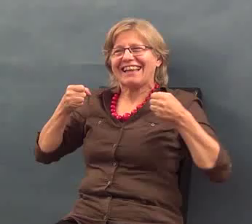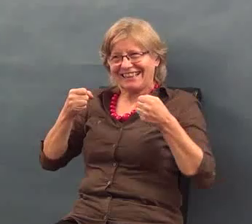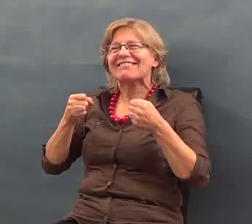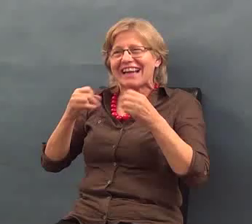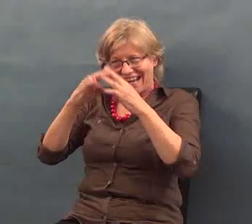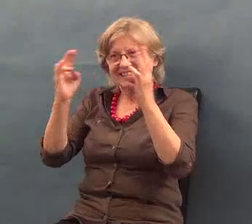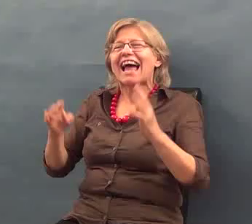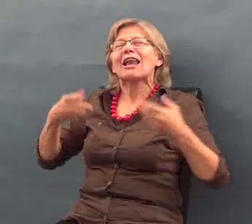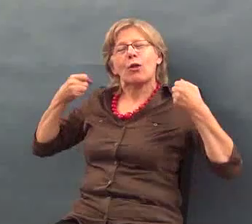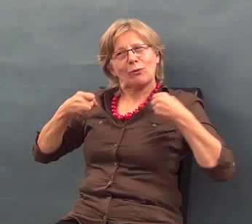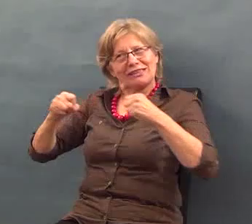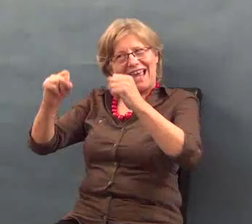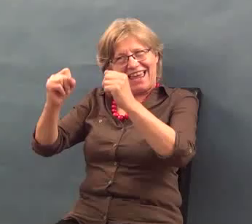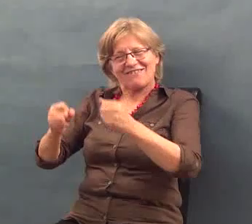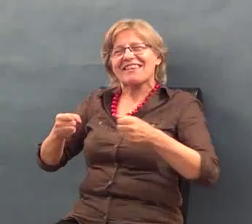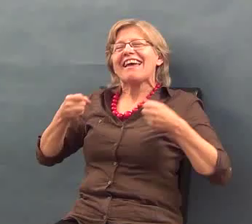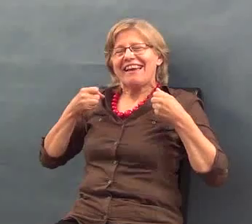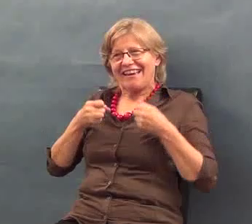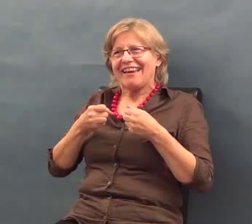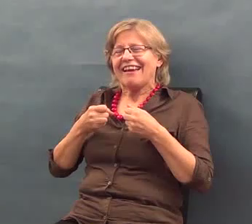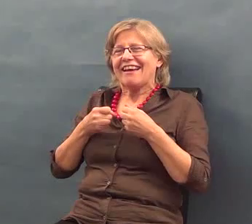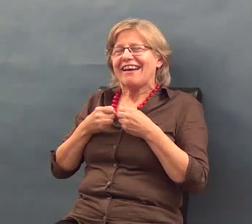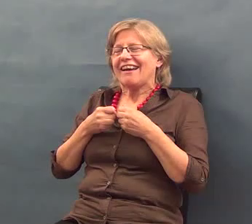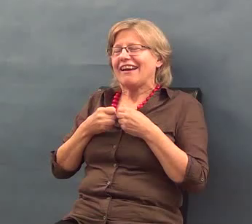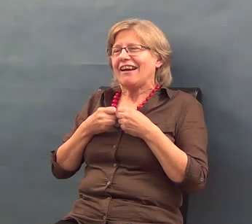W klatce była huśtawka.